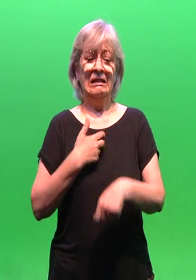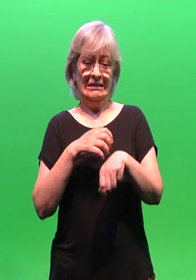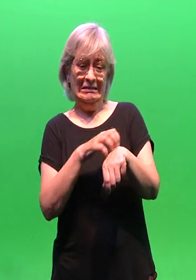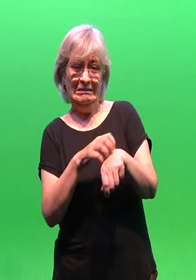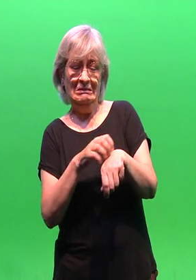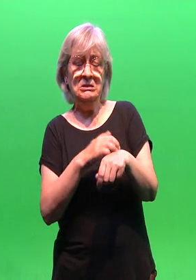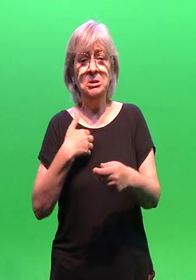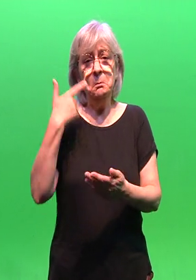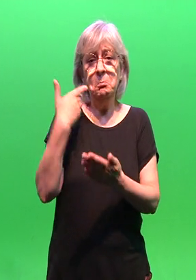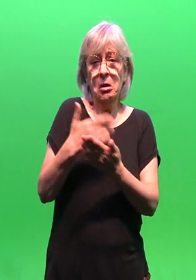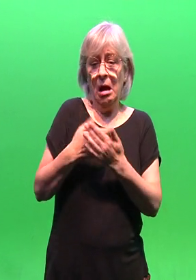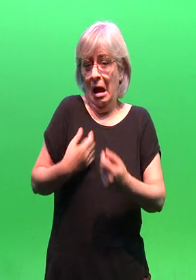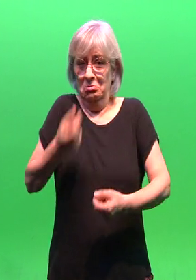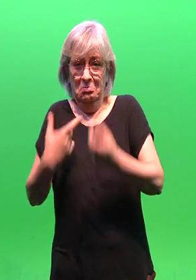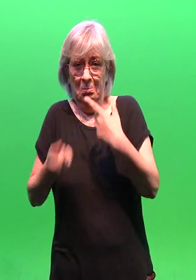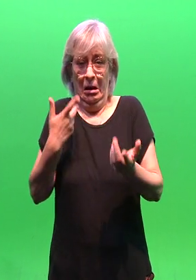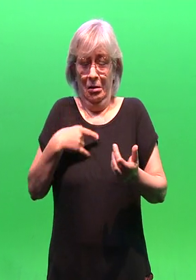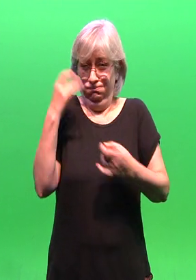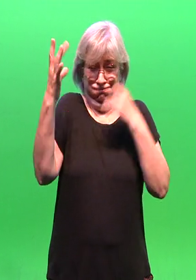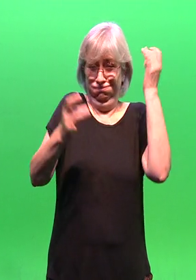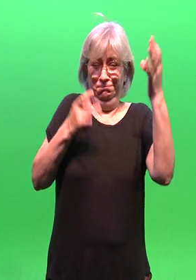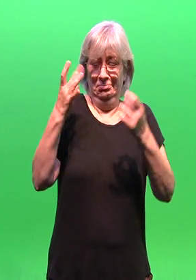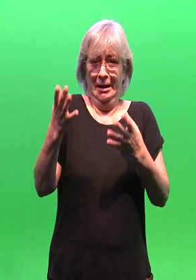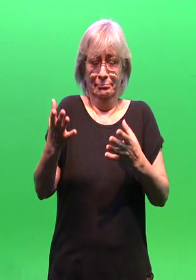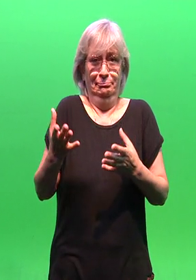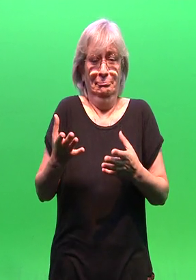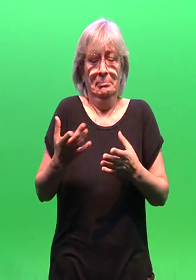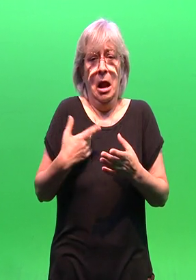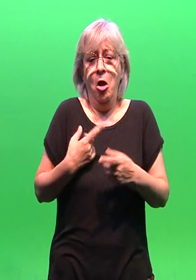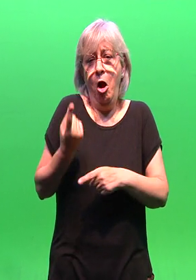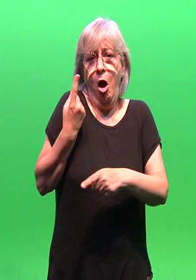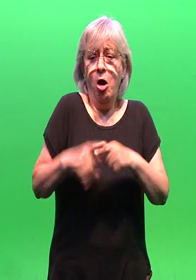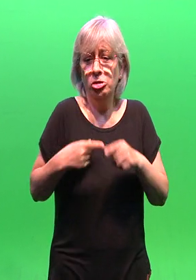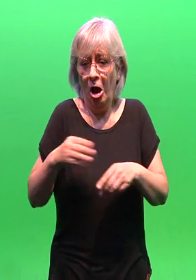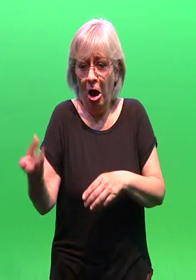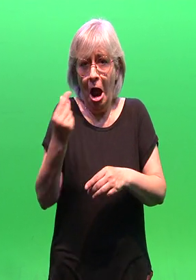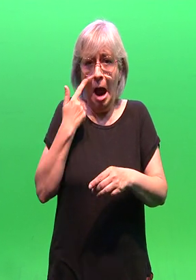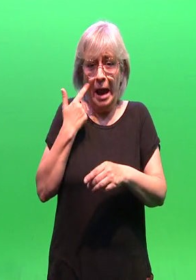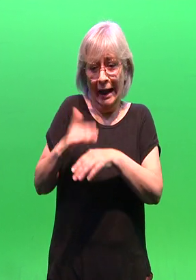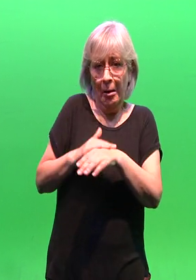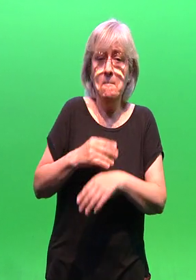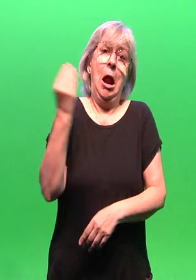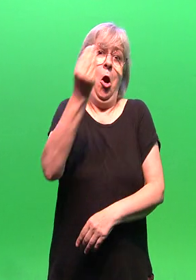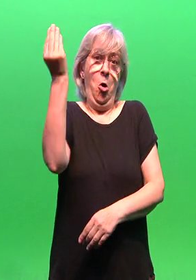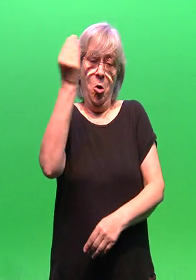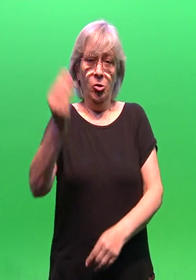Em pica la mà i he provat de prendre moltes pastilles, però res, m'he posat una pomada i em va millor.